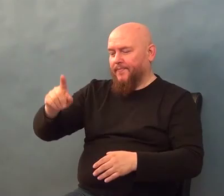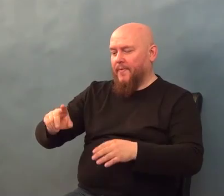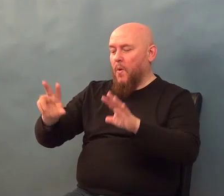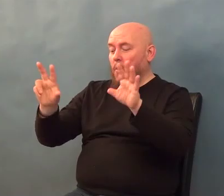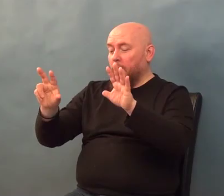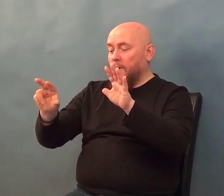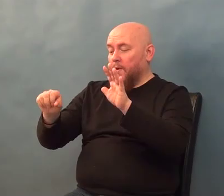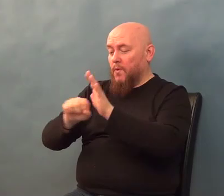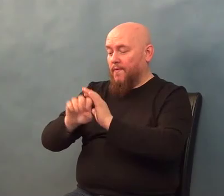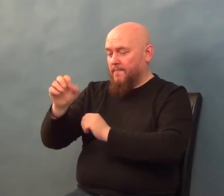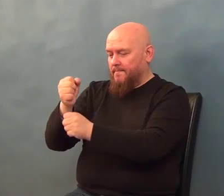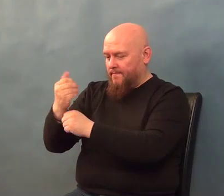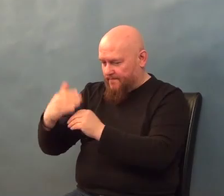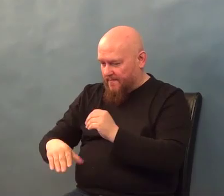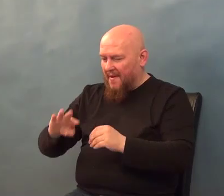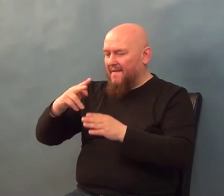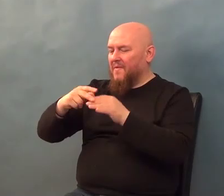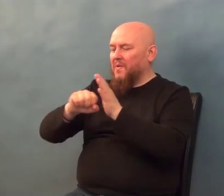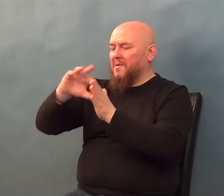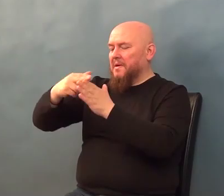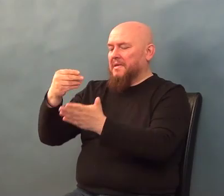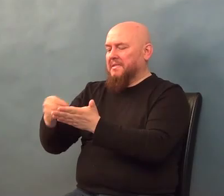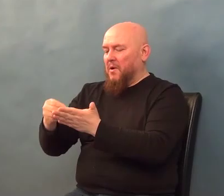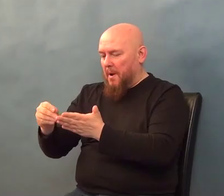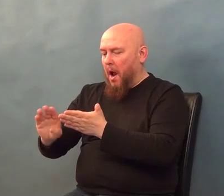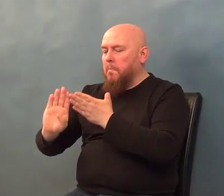Dobrze, dwudziestego piątego od ósmej do czwartej pracuję.